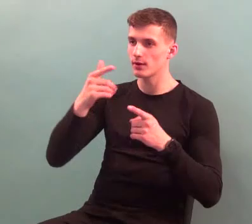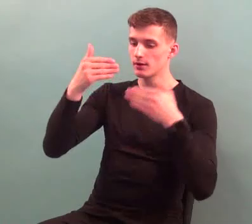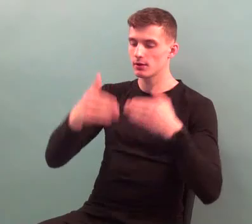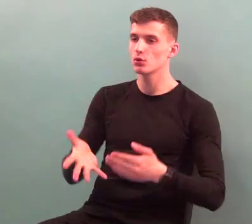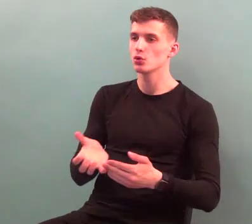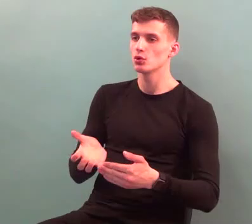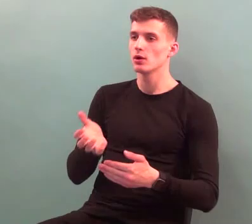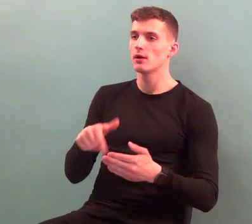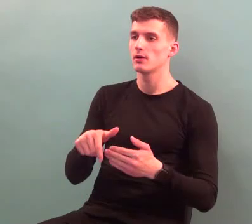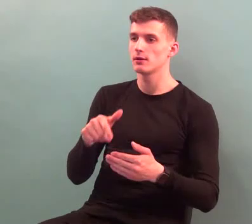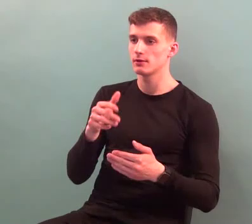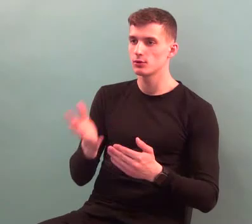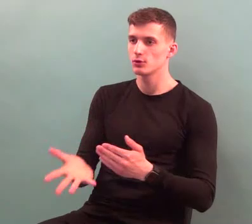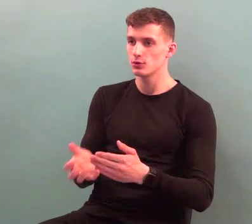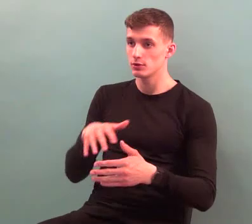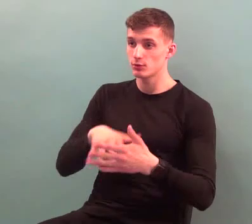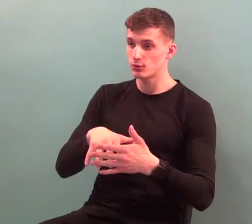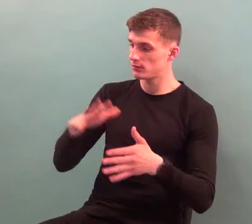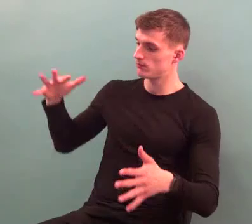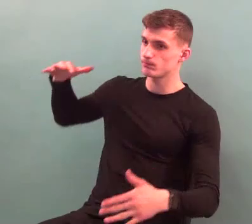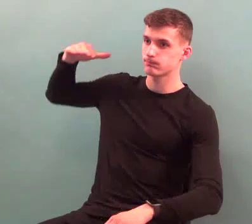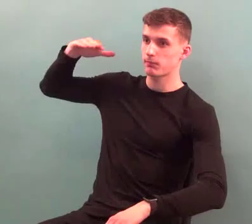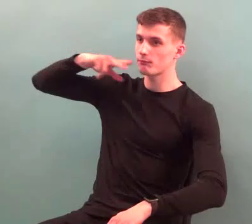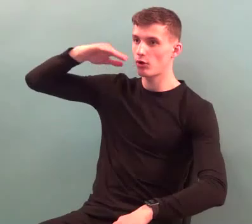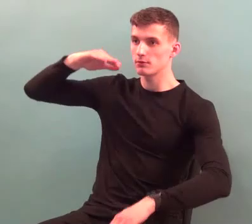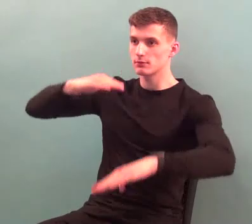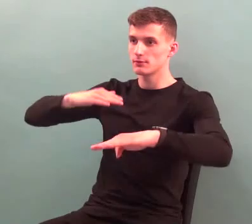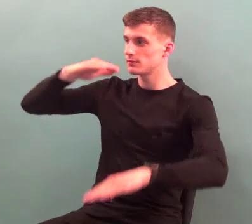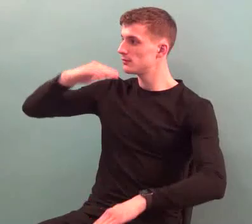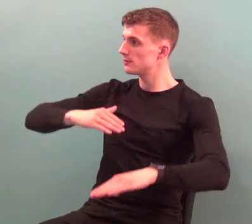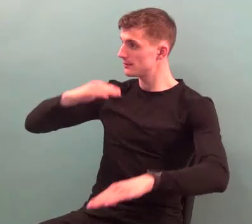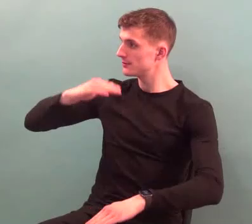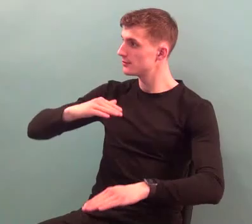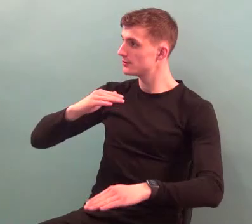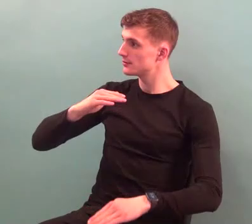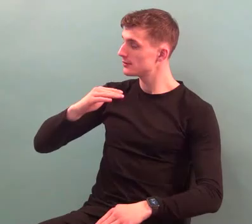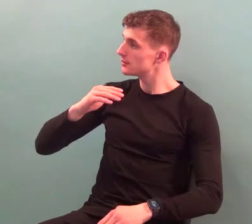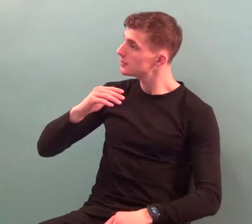Jest taki mur, co z tyłu jest więcej wody, a z przodu mniej.